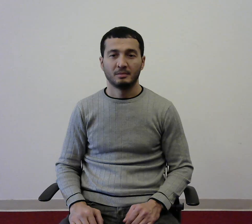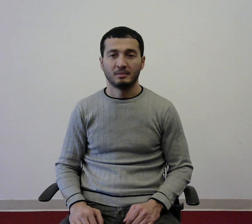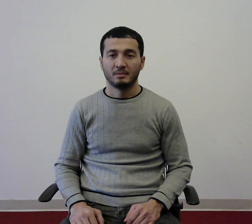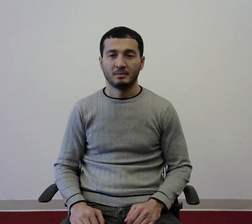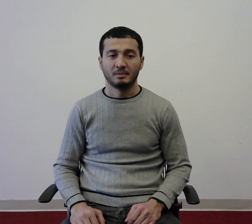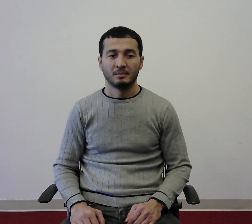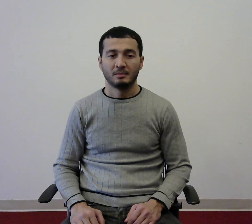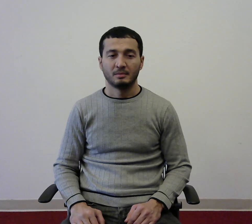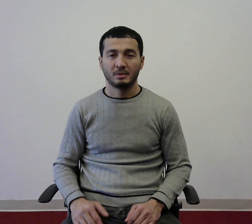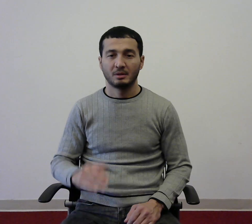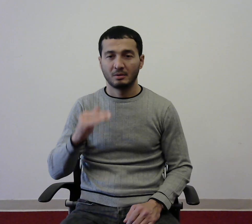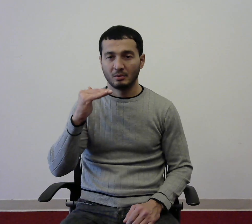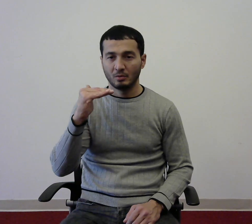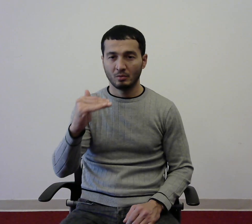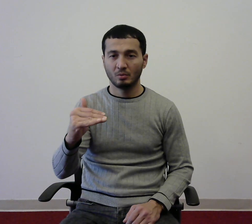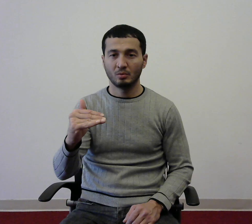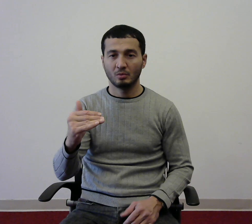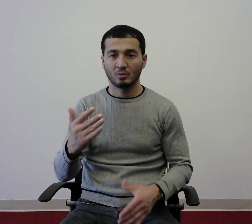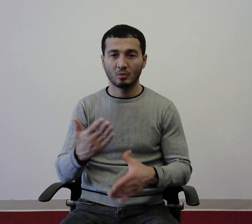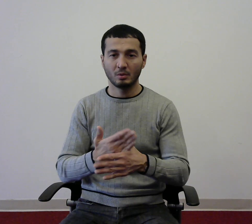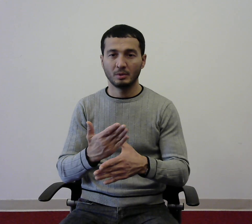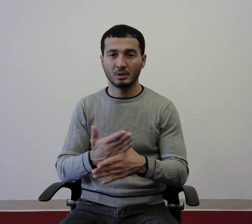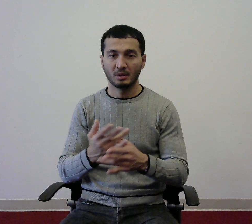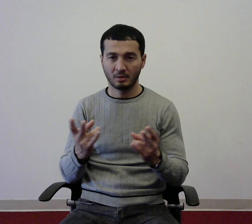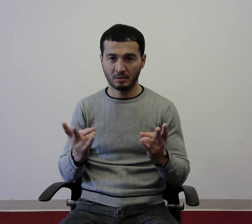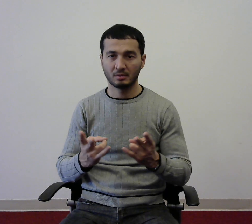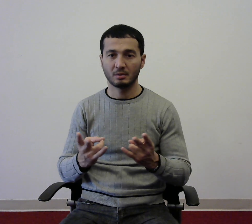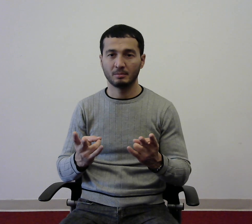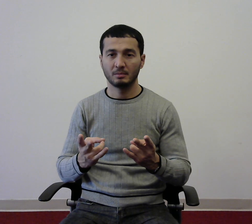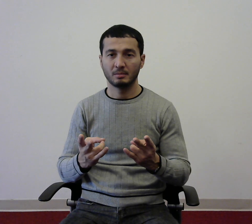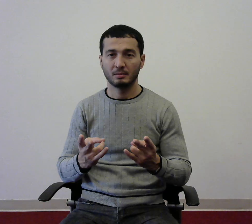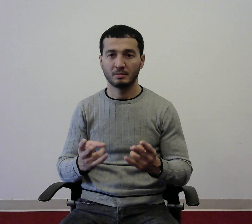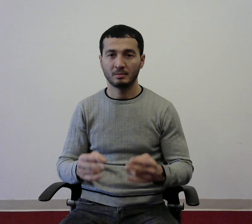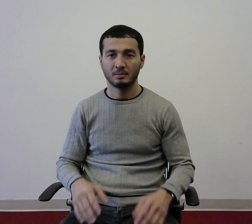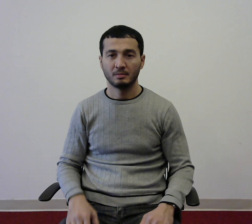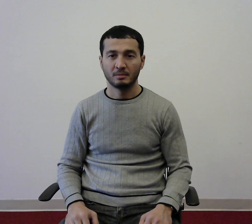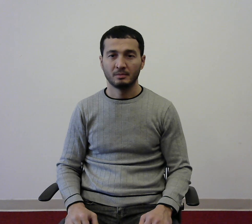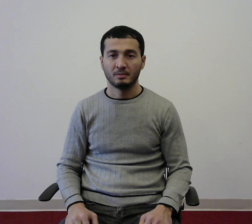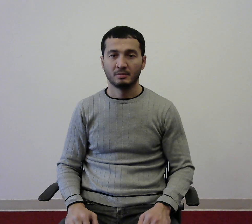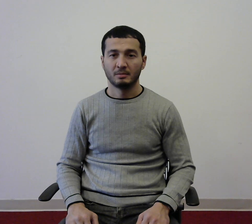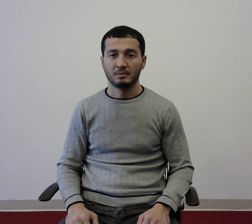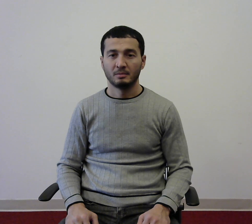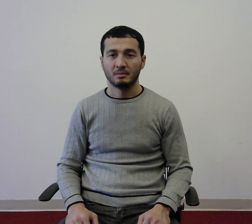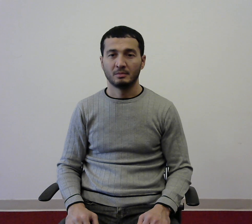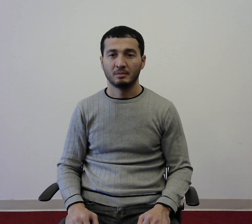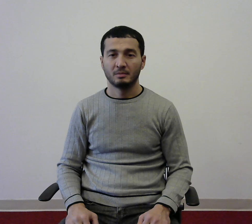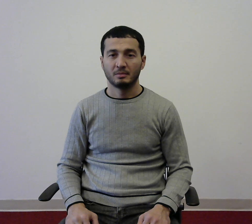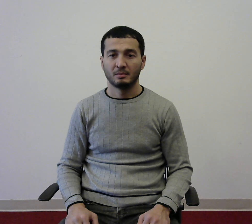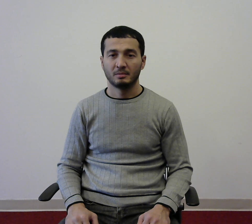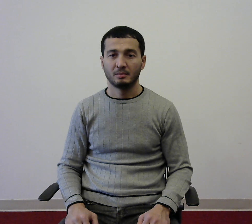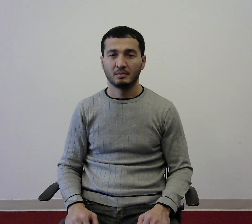Sizə kömək lazımdır mı?